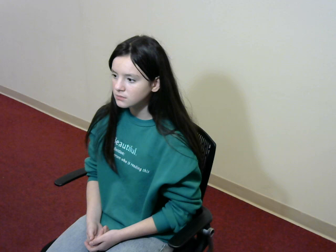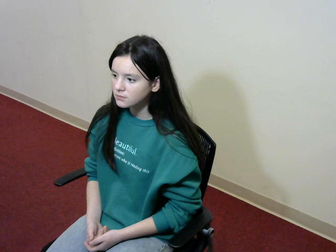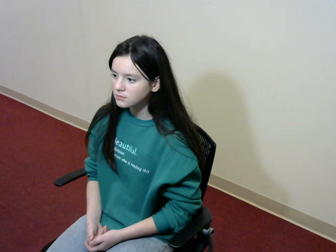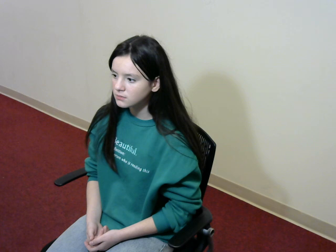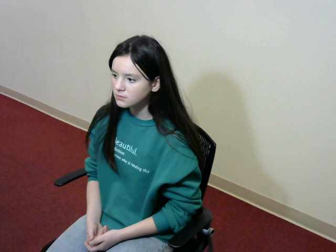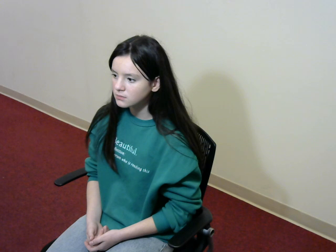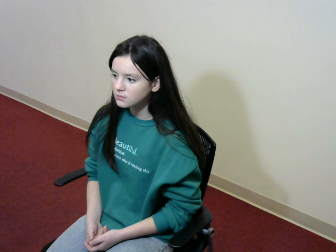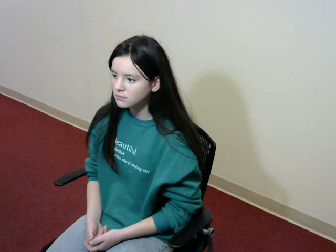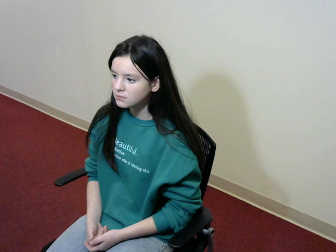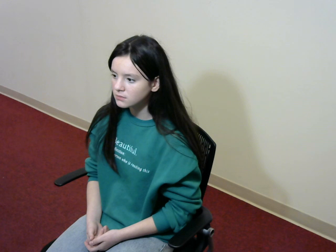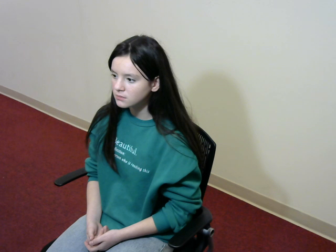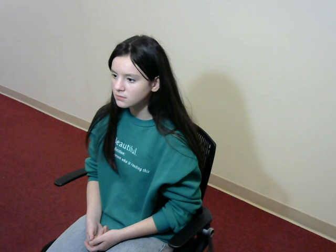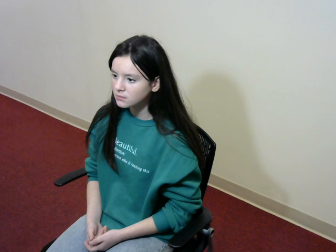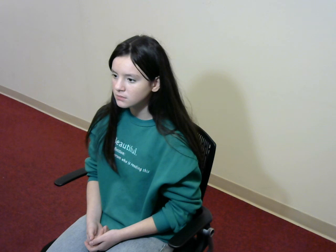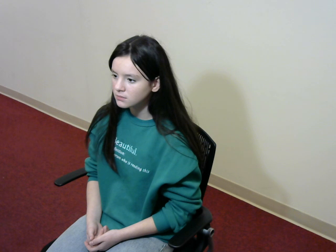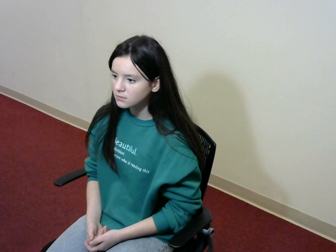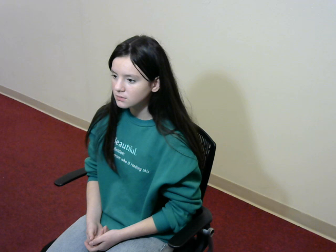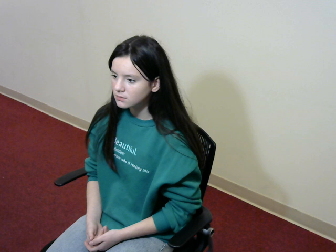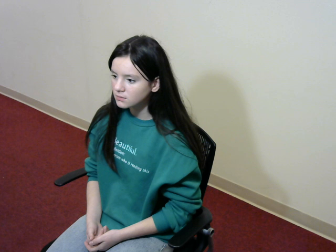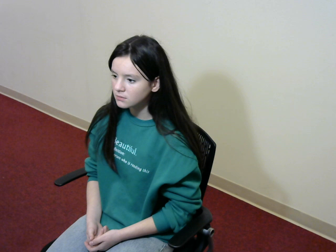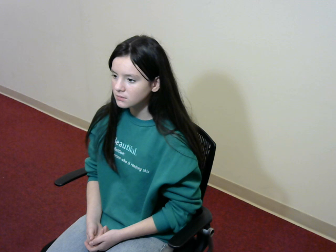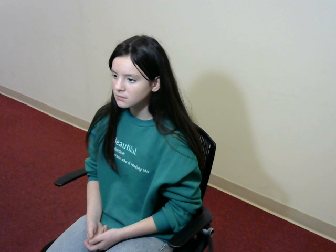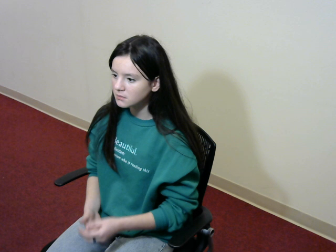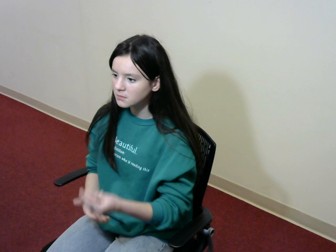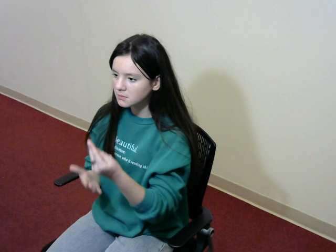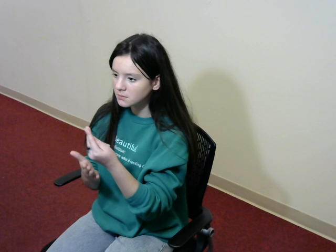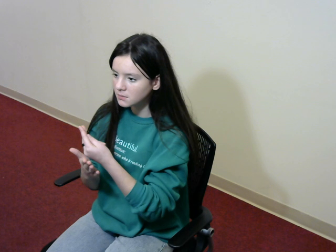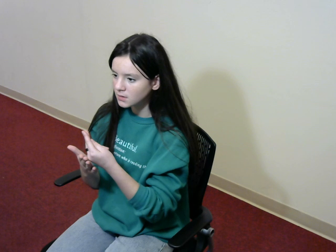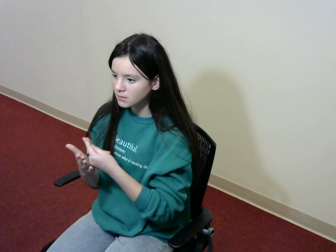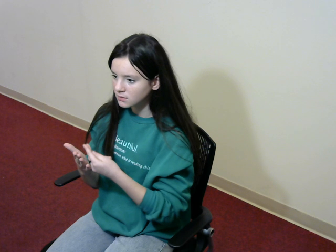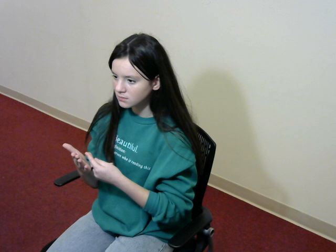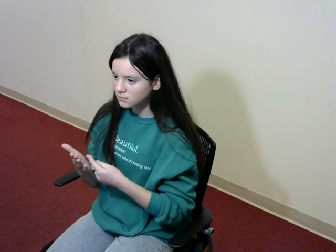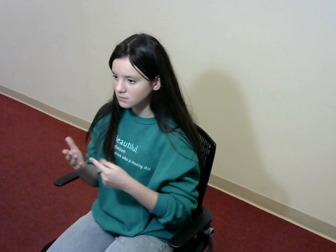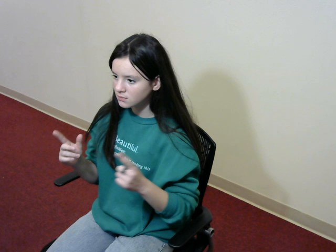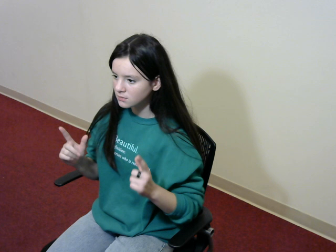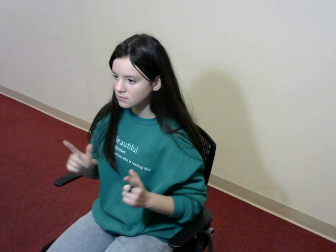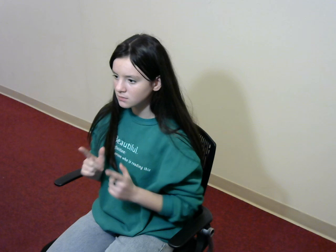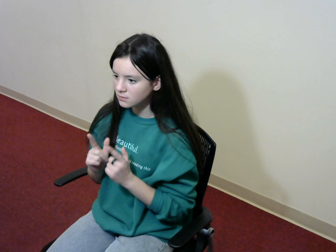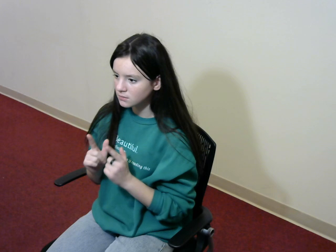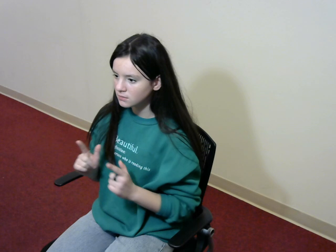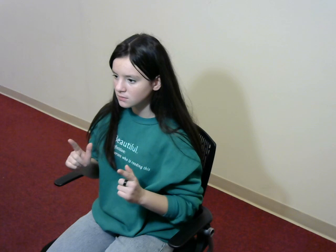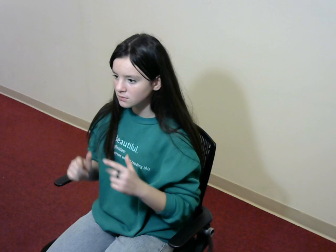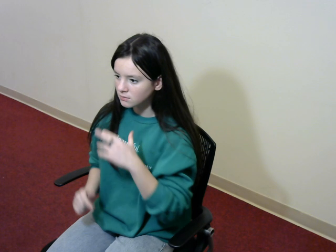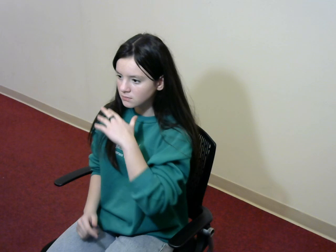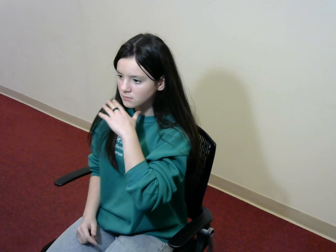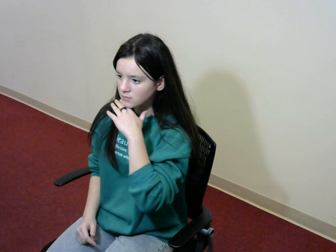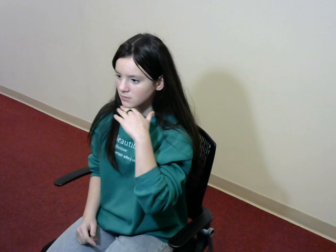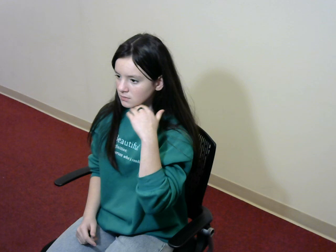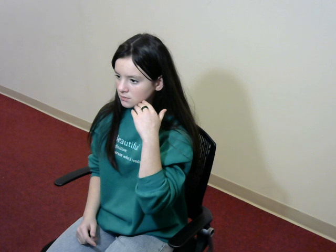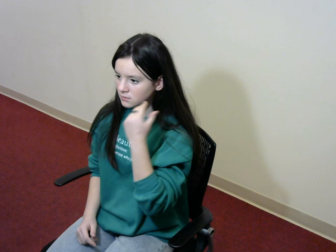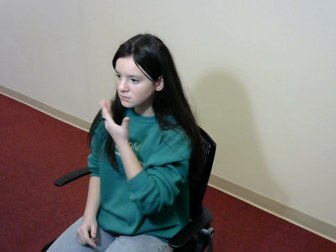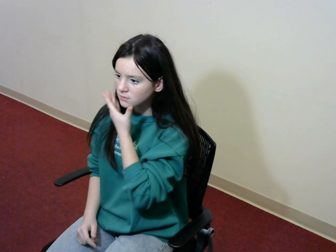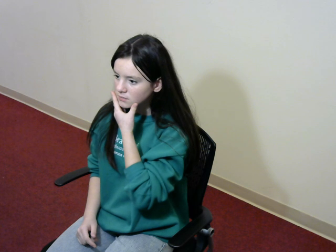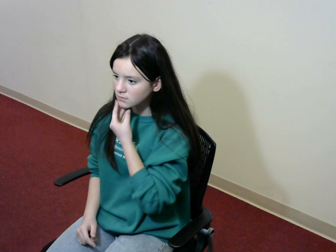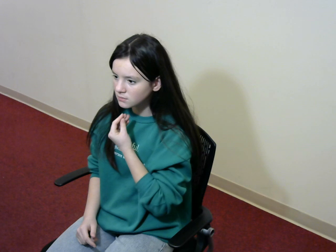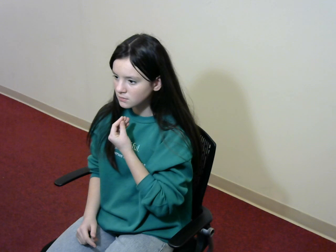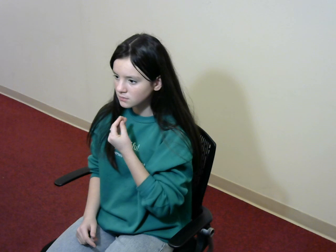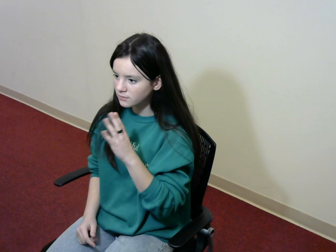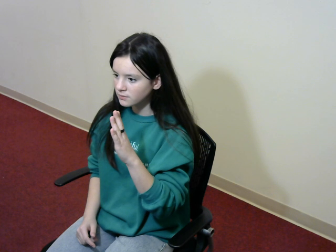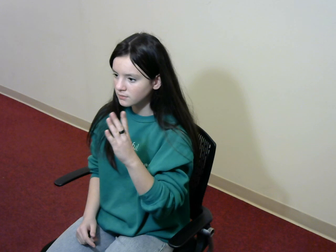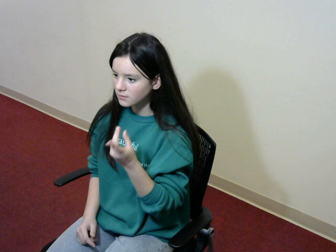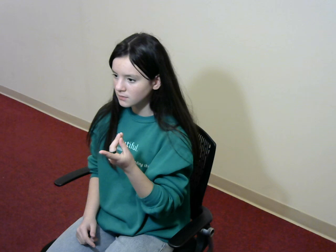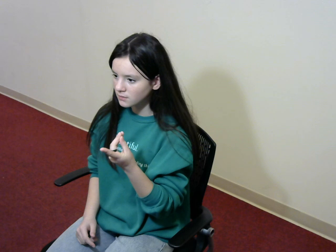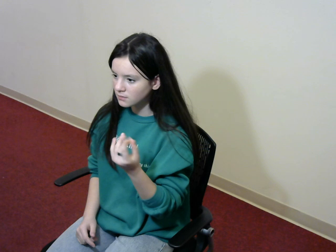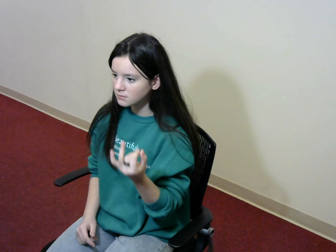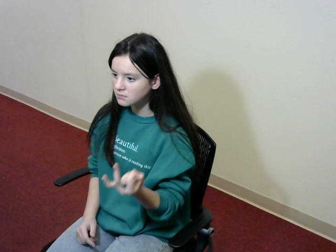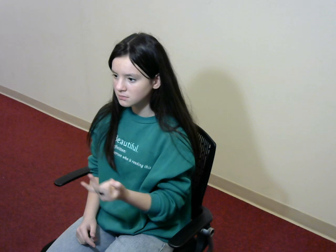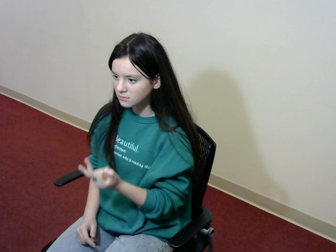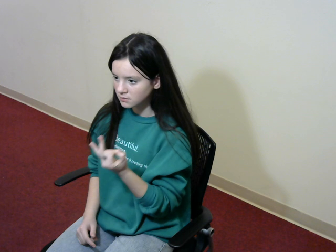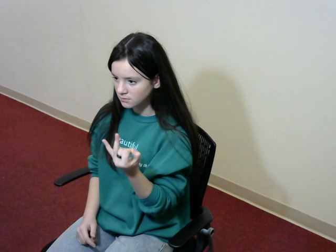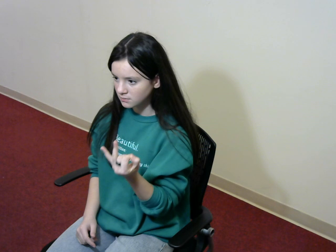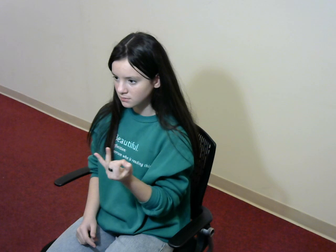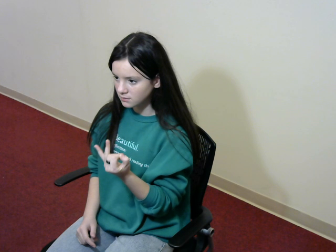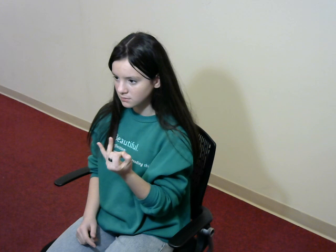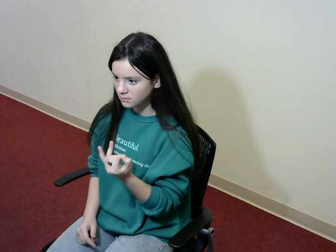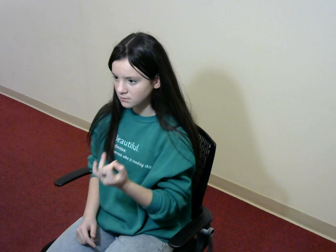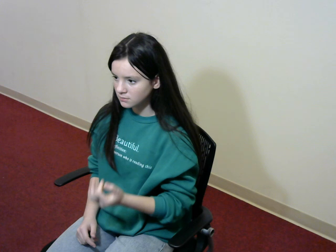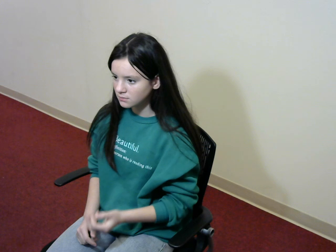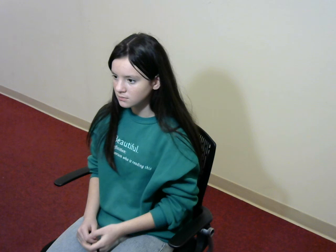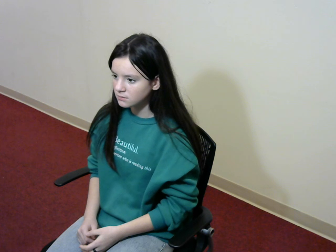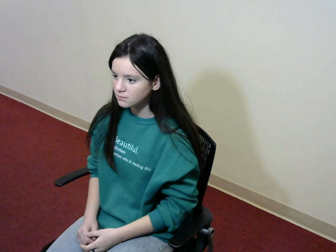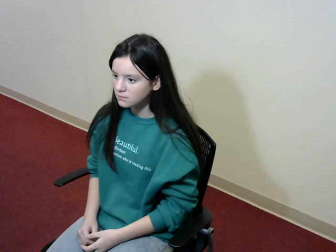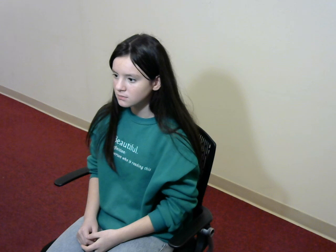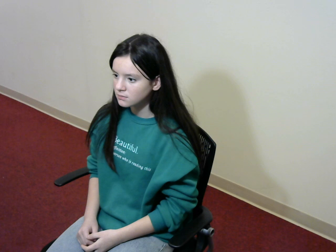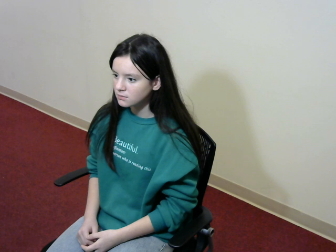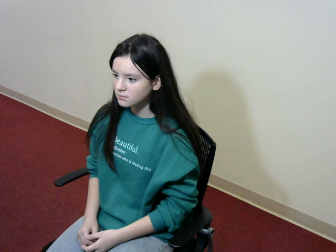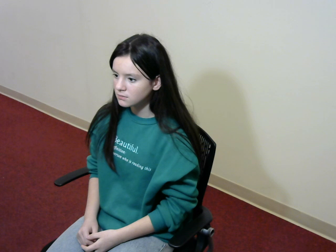Rəsm muzeyi çox gözəl və maraqlıdır